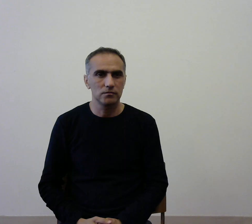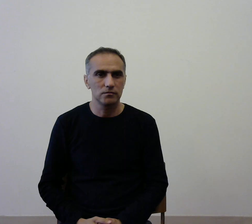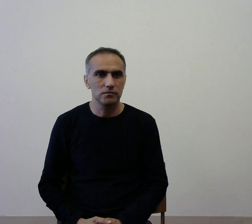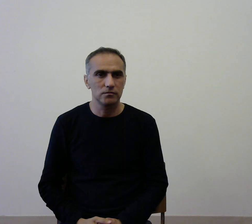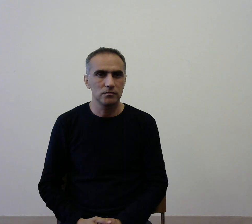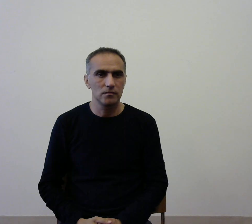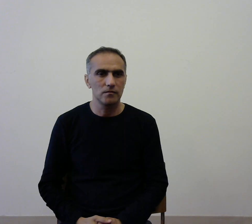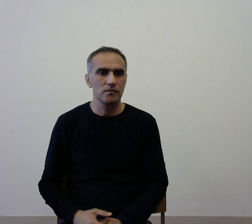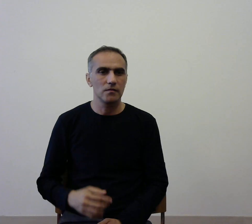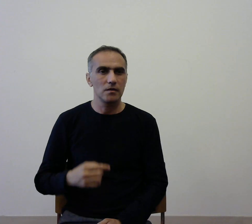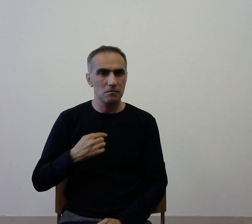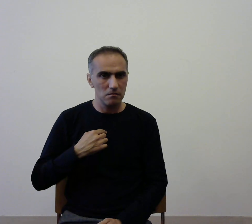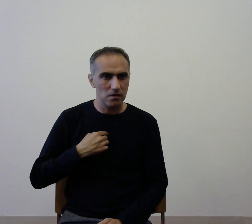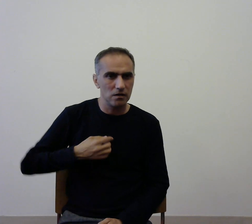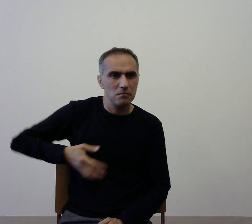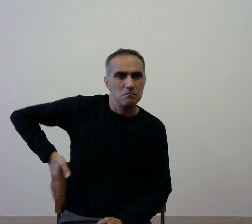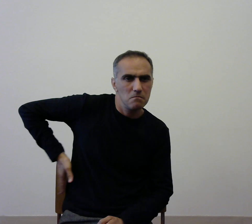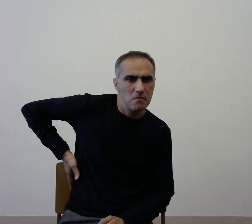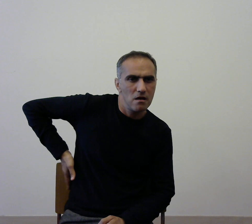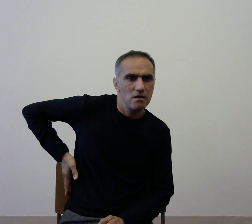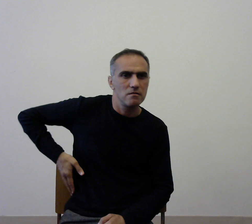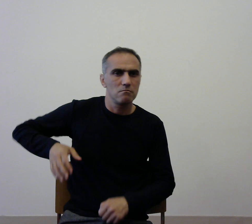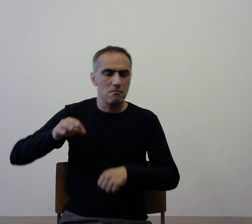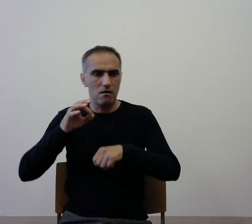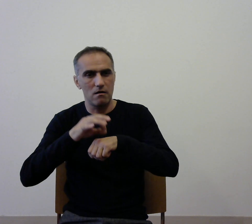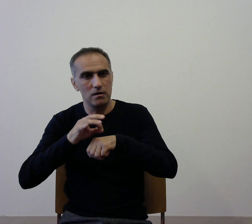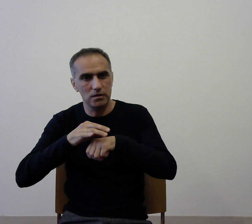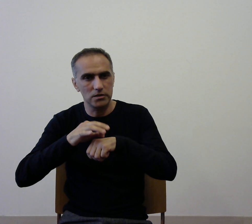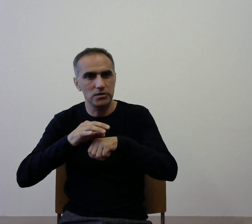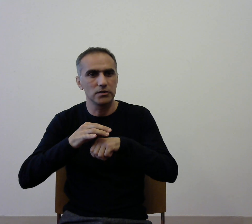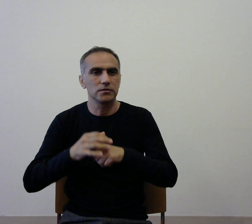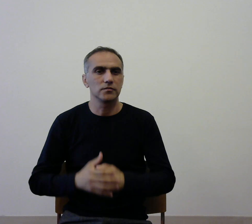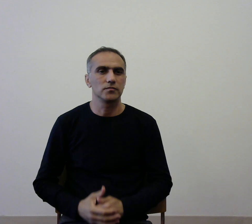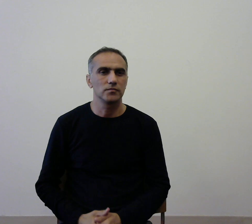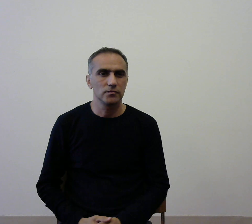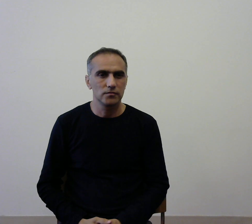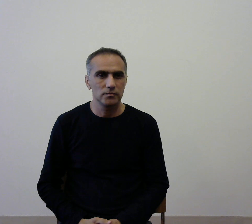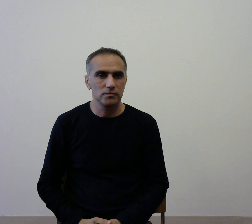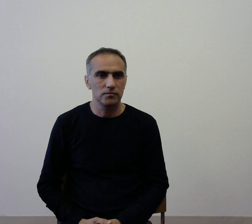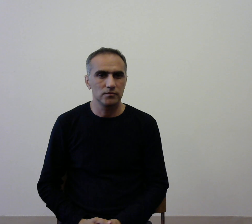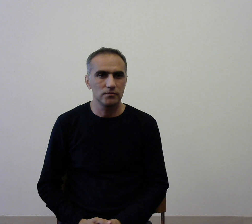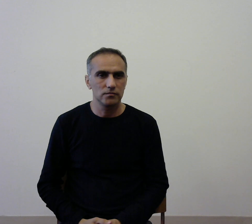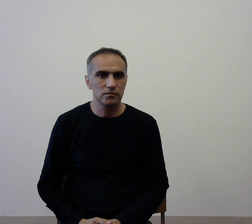Mənim belim ağrıyır